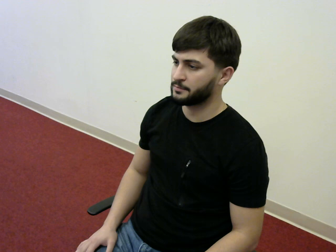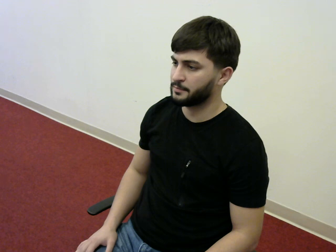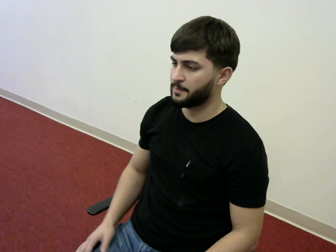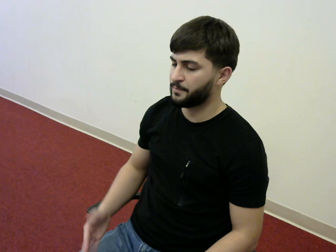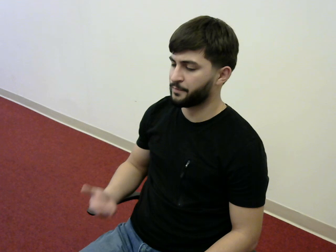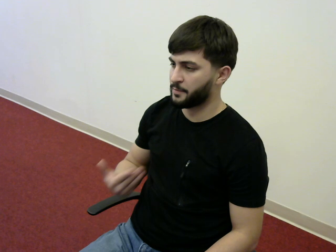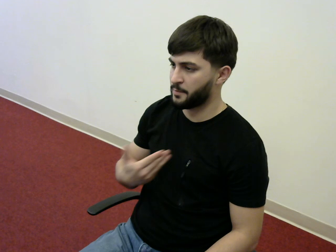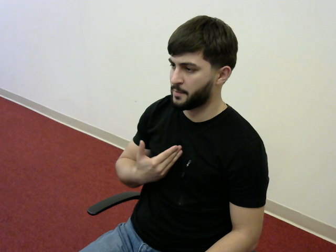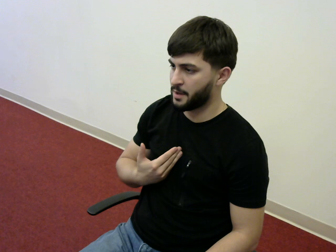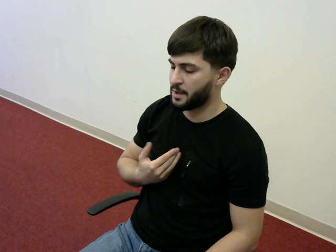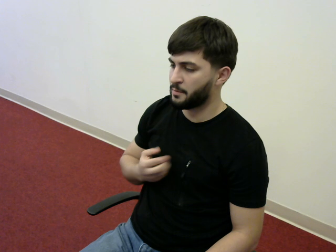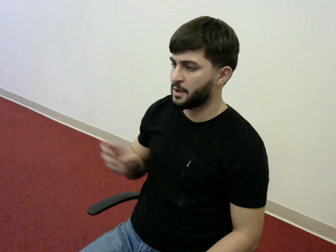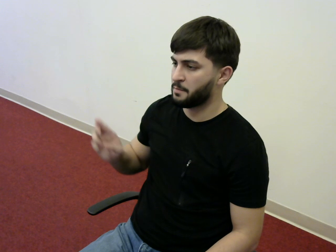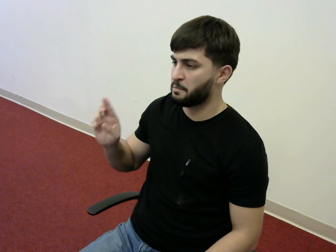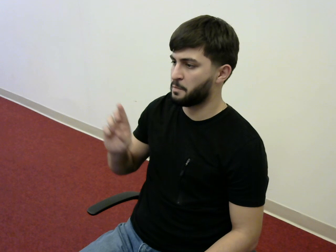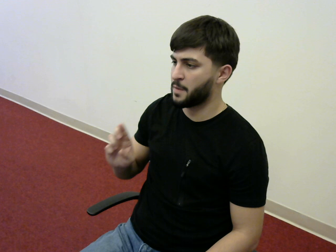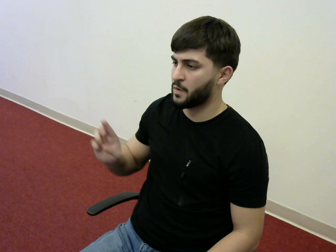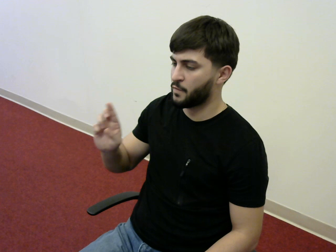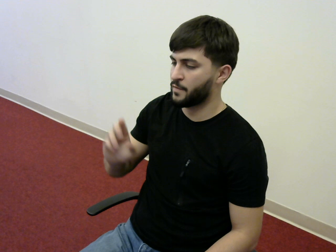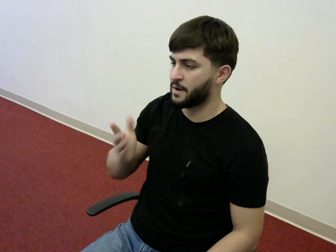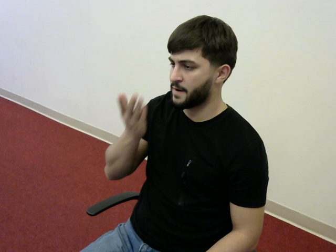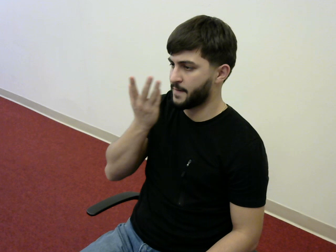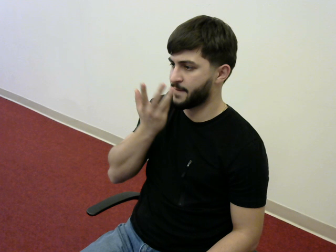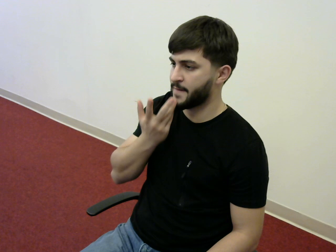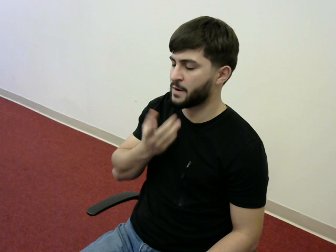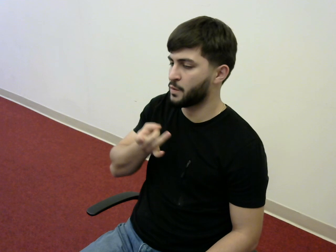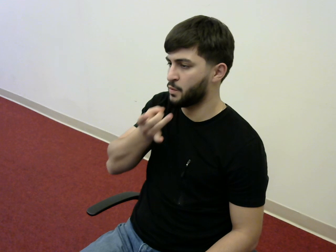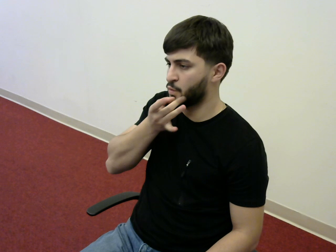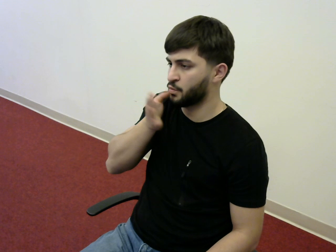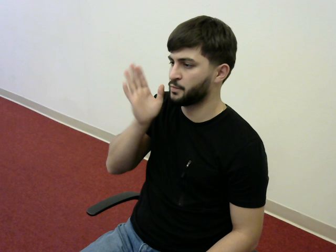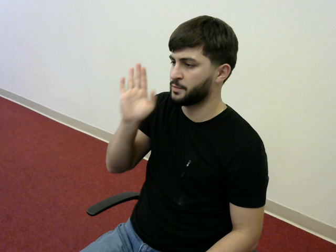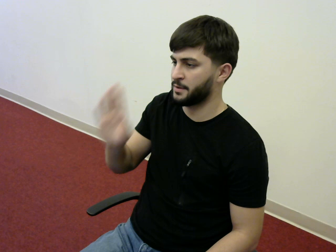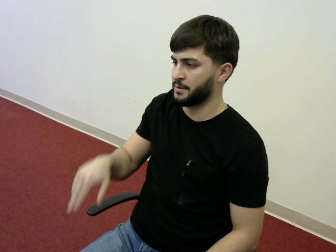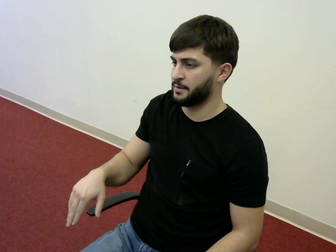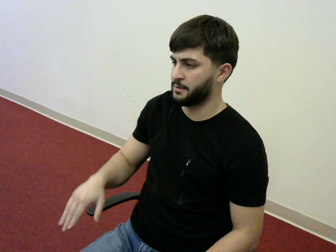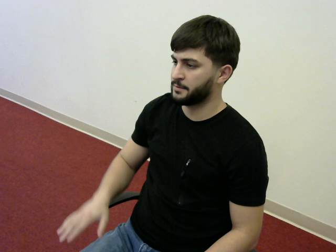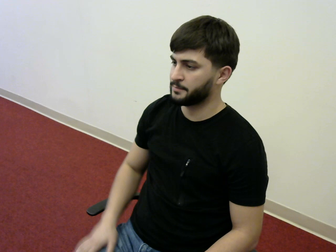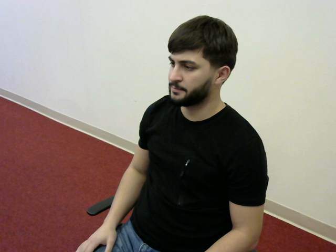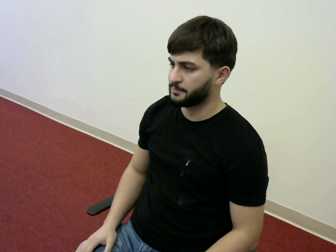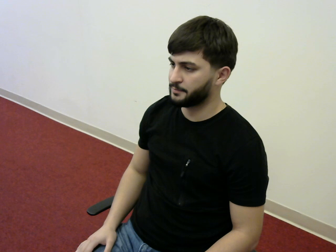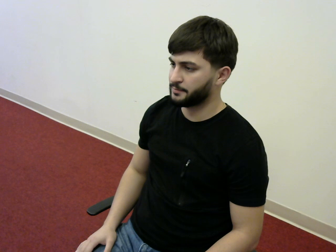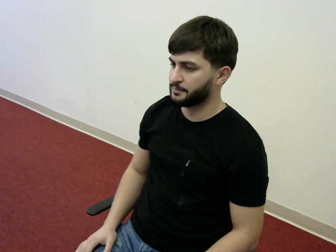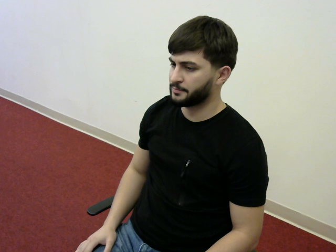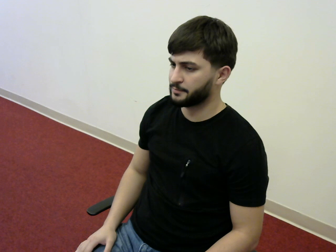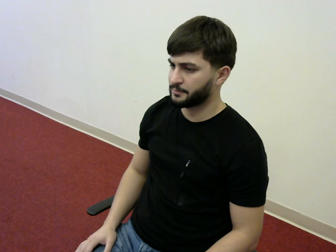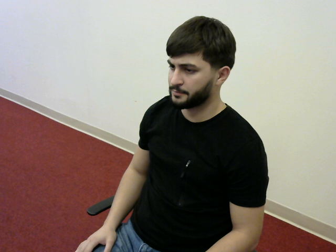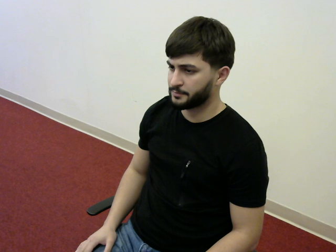Mənim bənövşəyi rəngdən xoşum gəlir